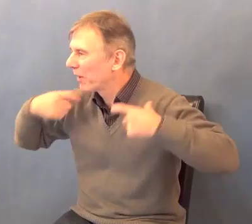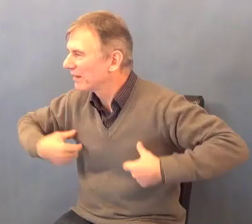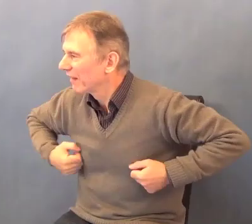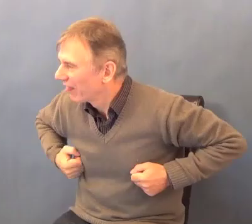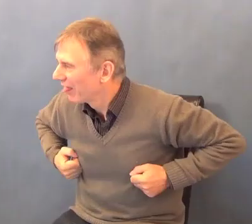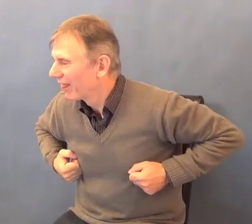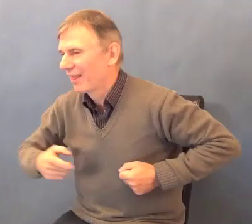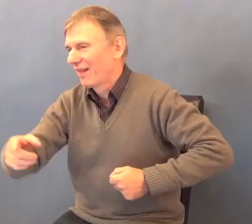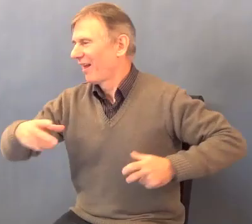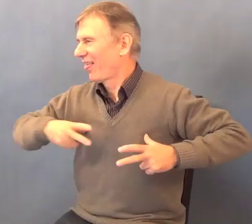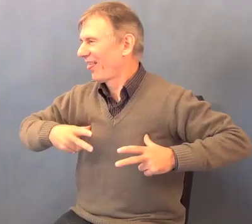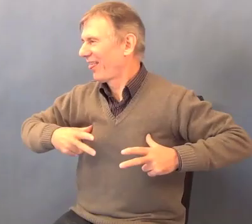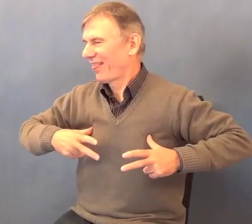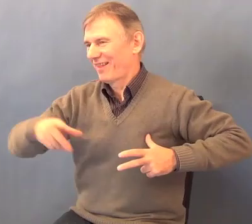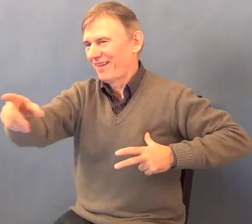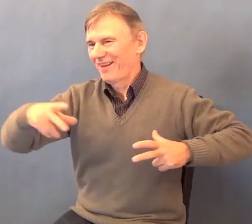Bo jemu nie będzie się chciało nieść plecaka.